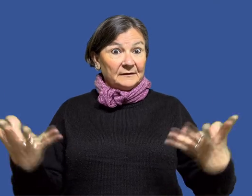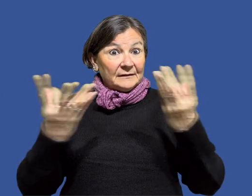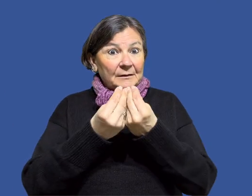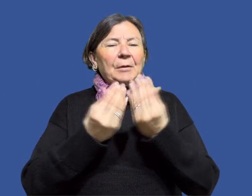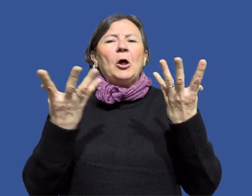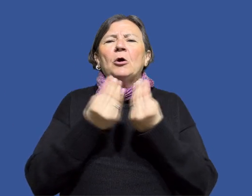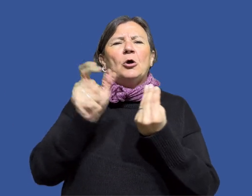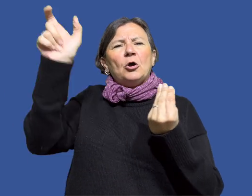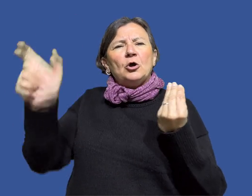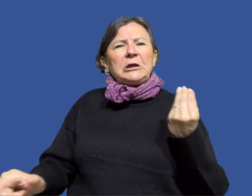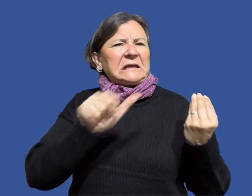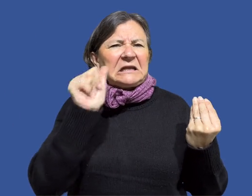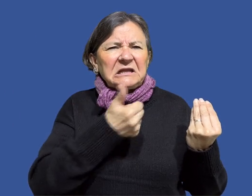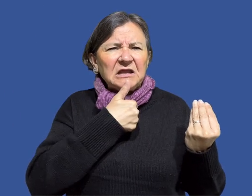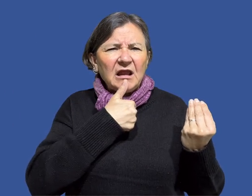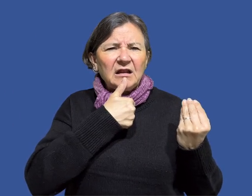En el cas que visquis amb algú, amb qui vius?